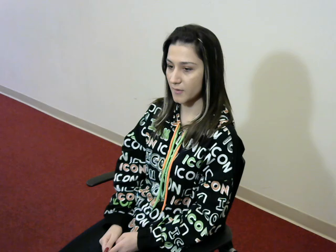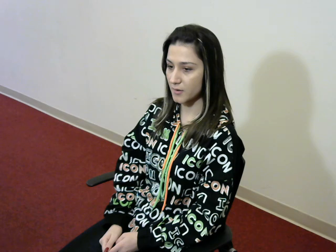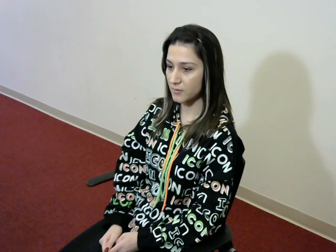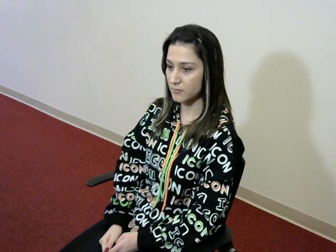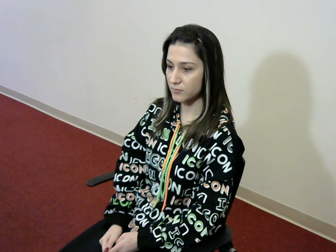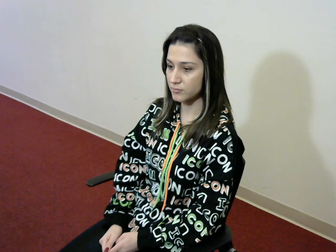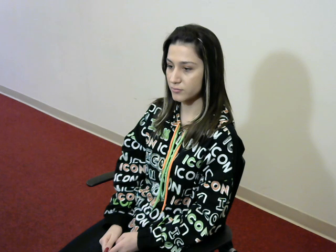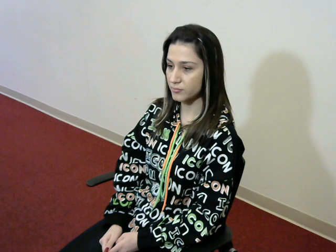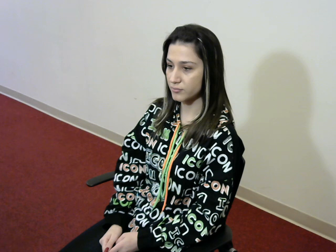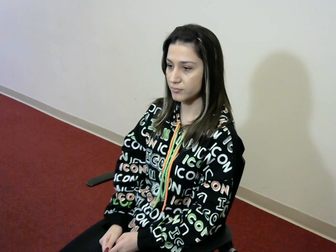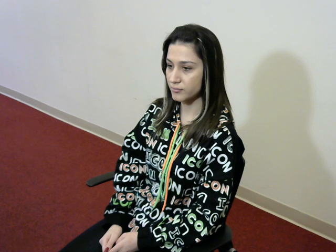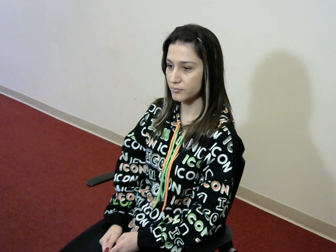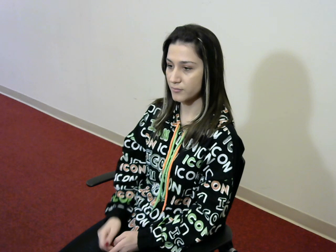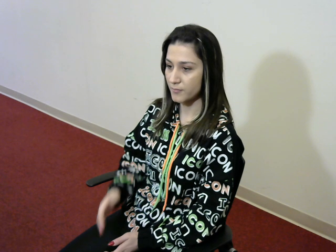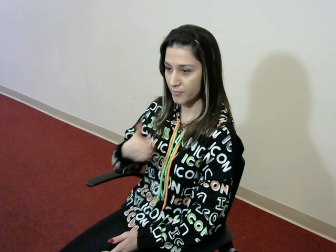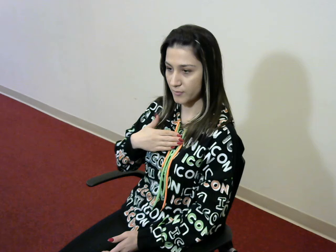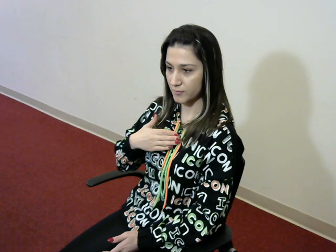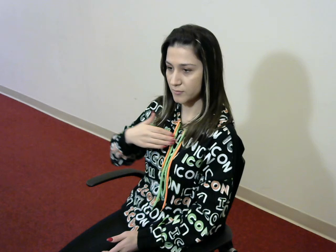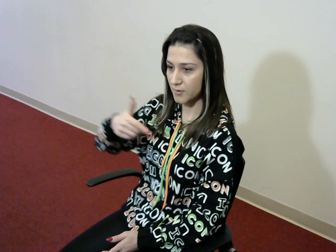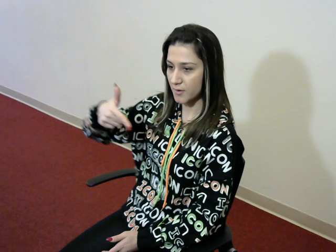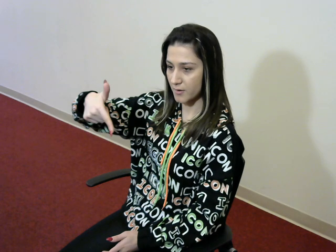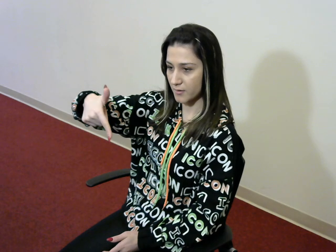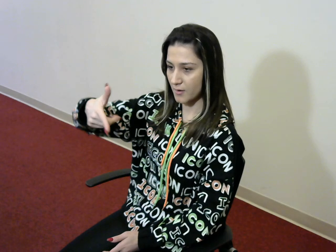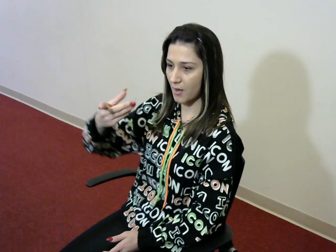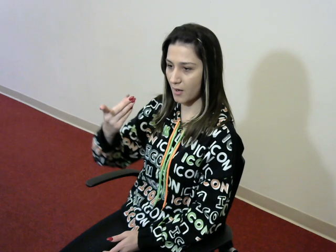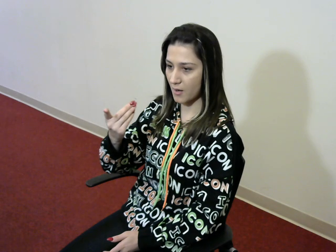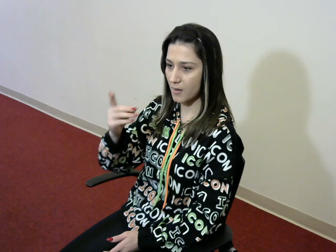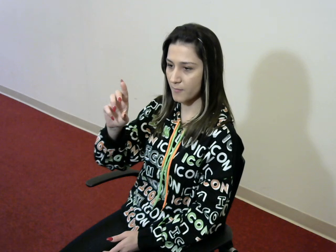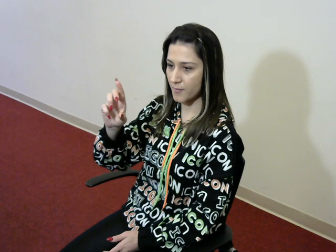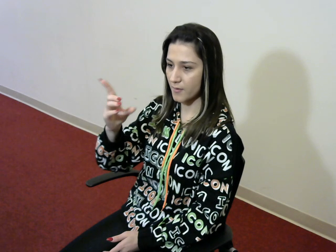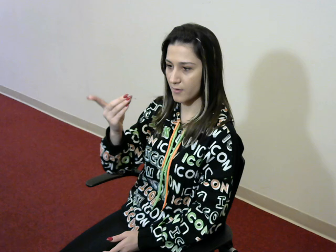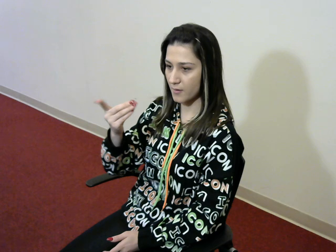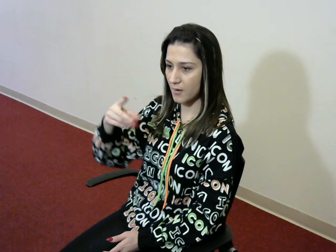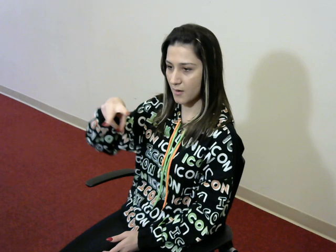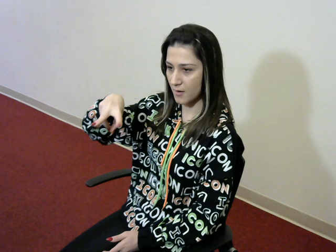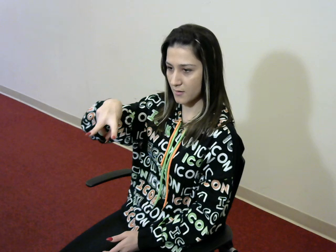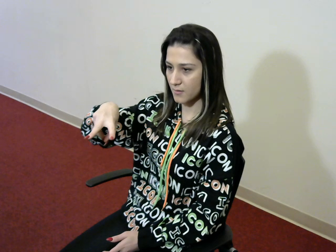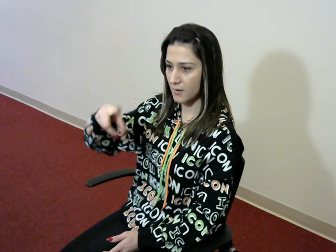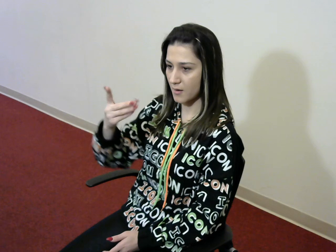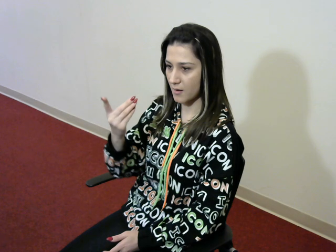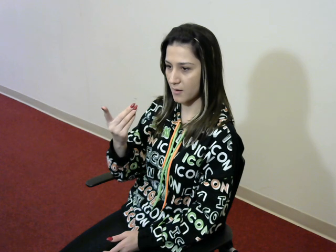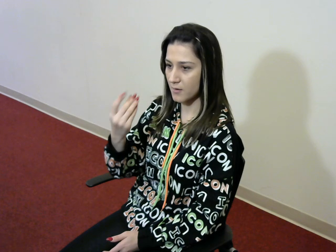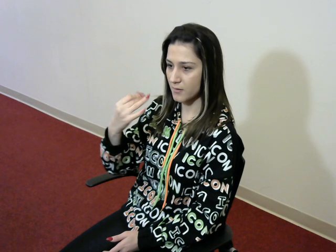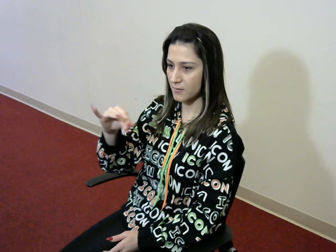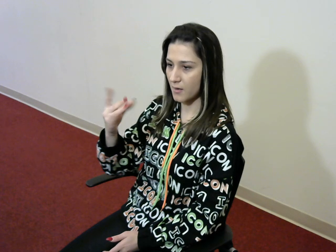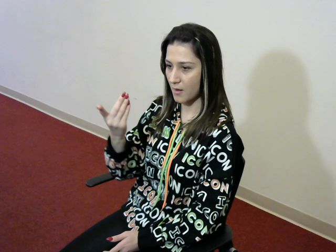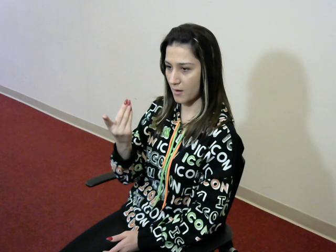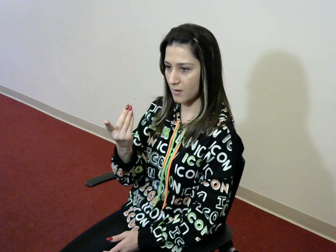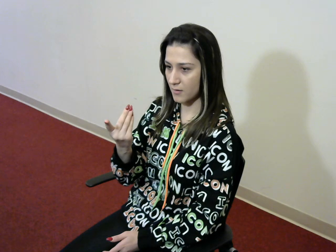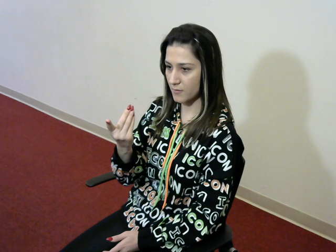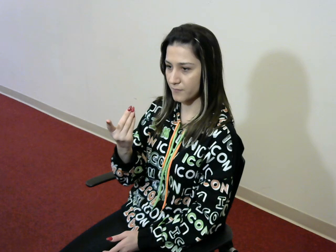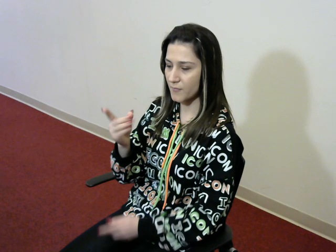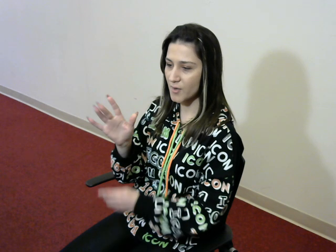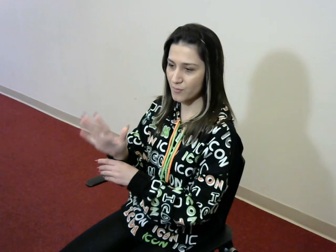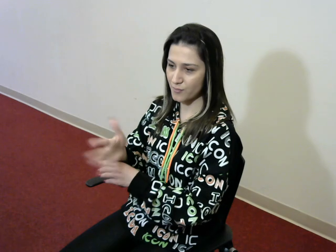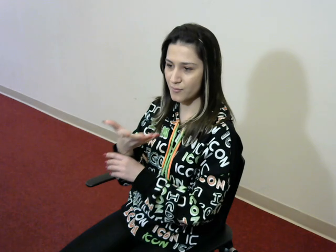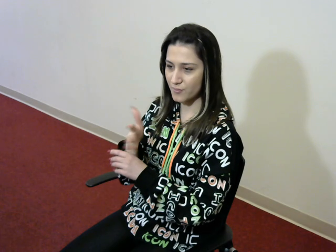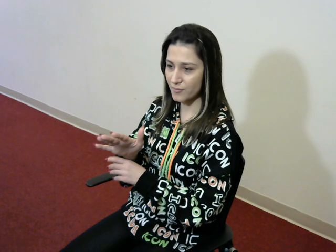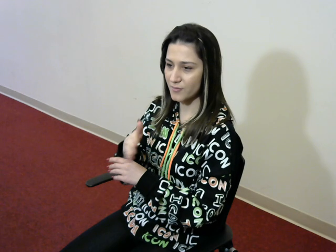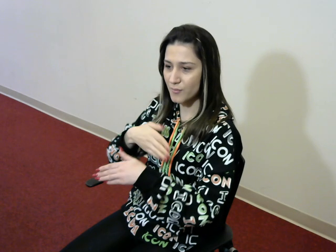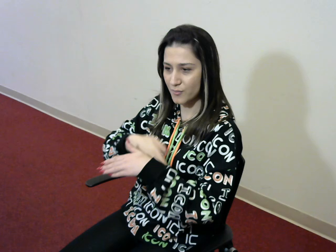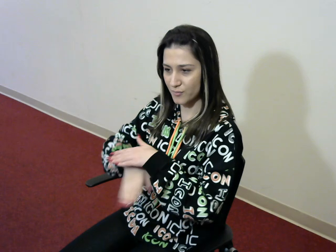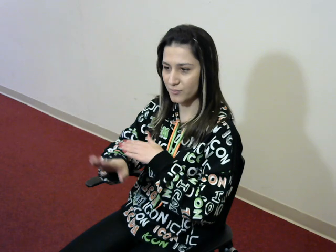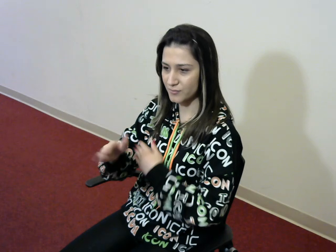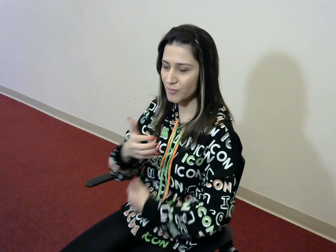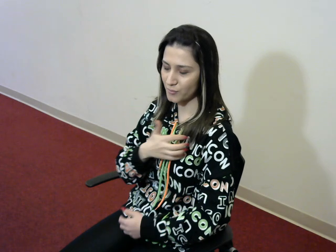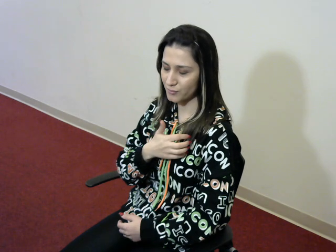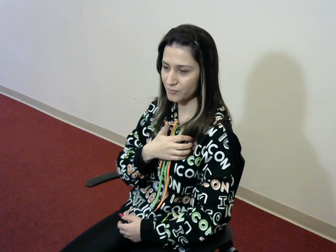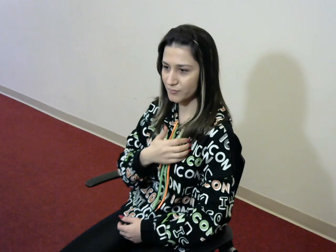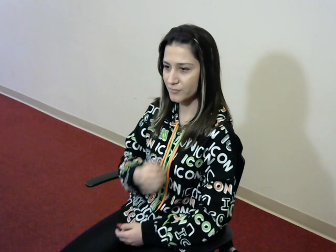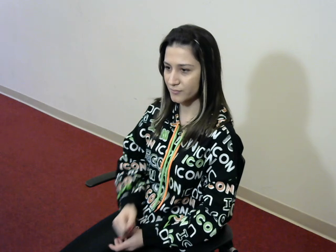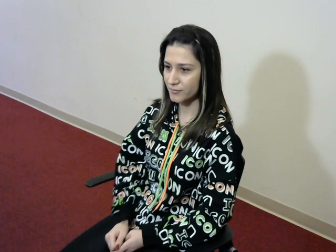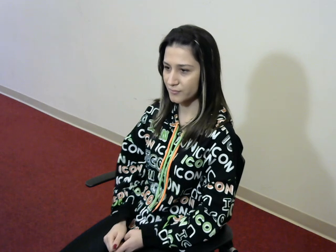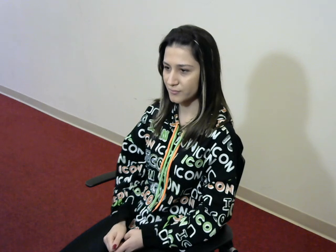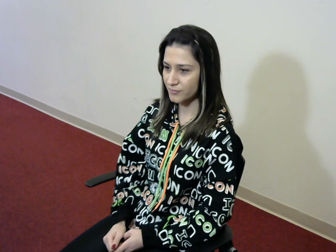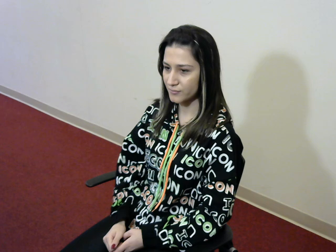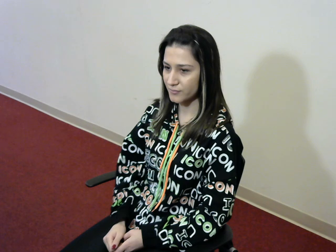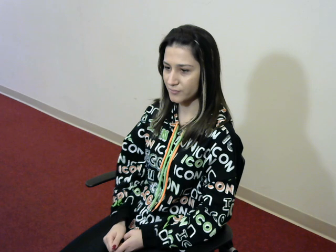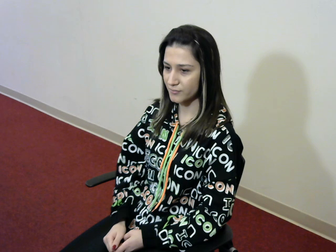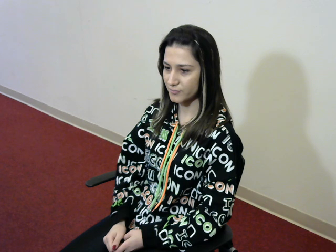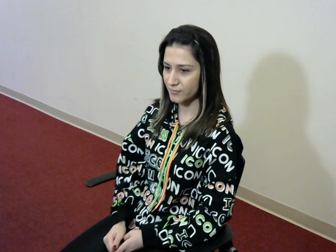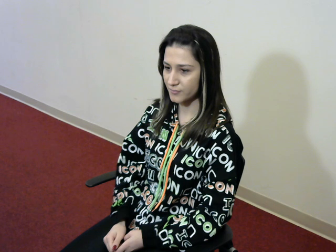Mən Qəbələyə gəzməyə getmək istəyirəm